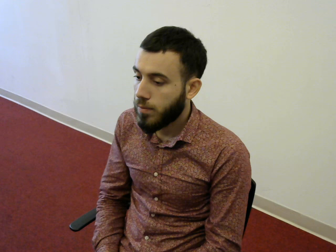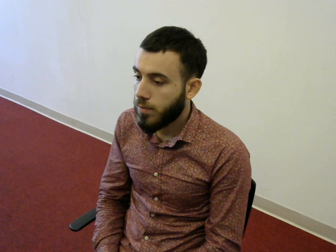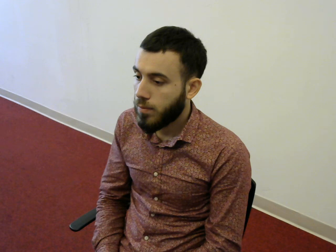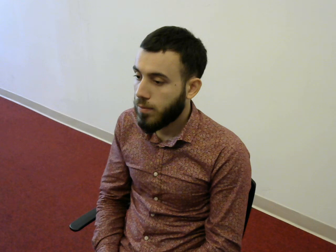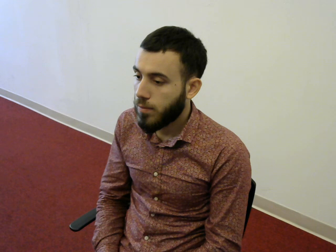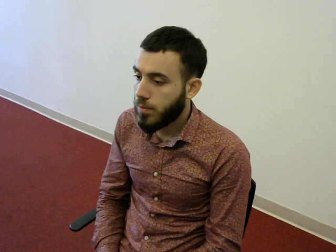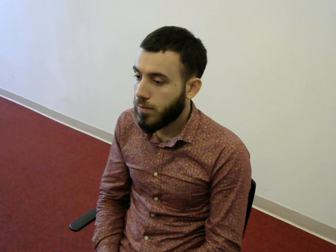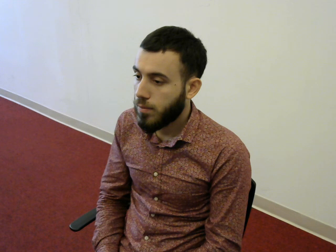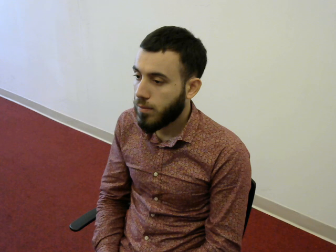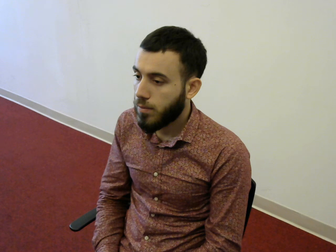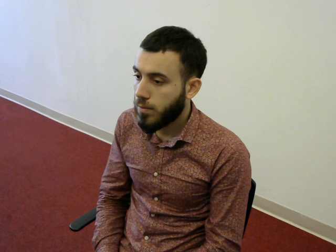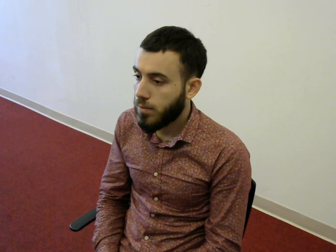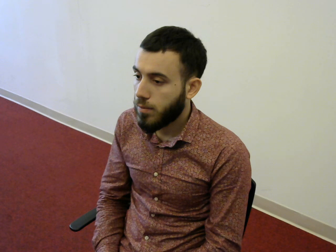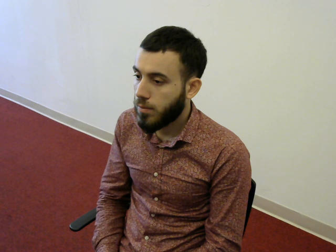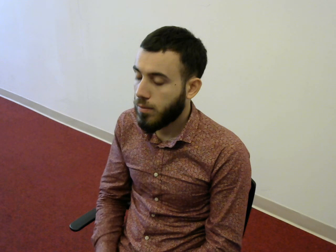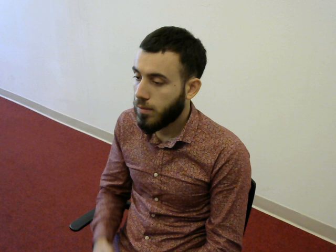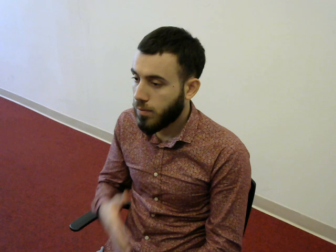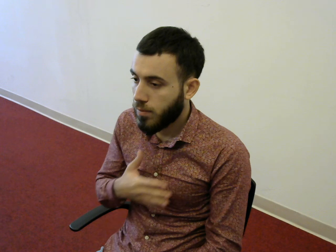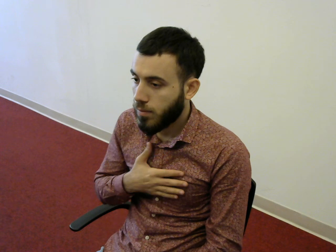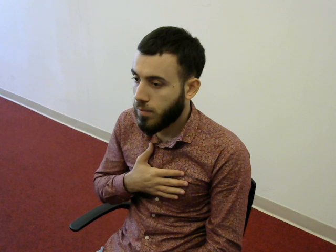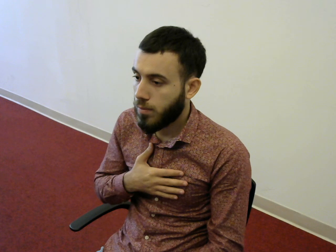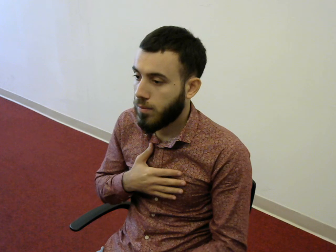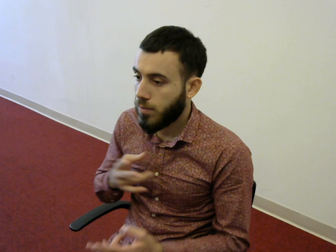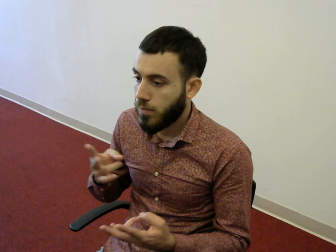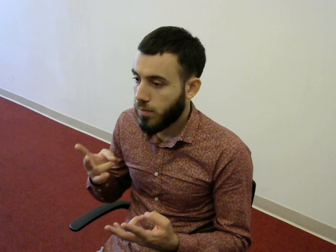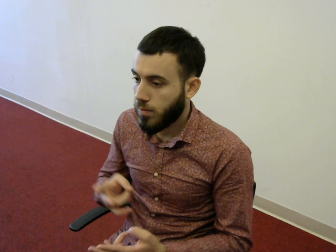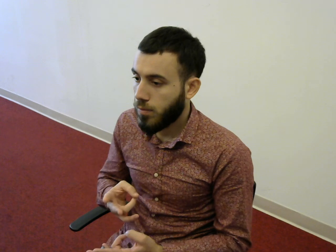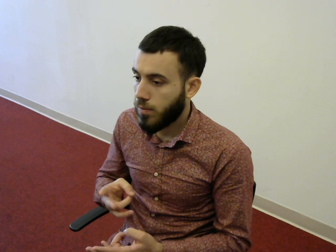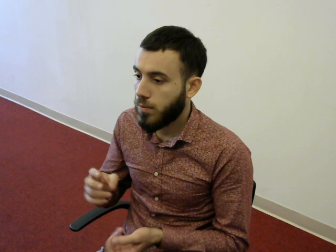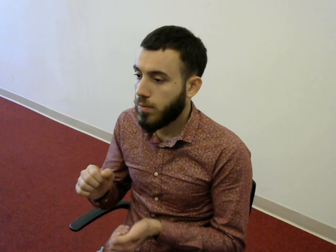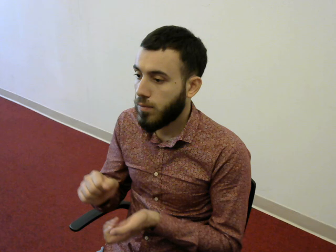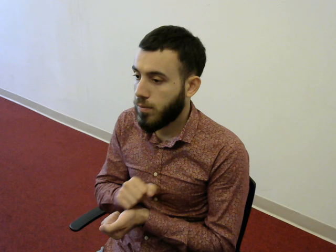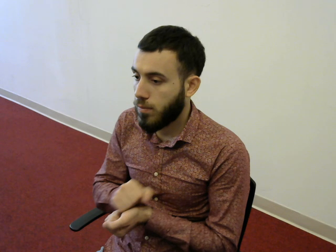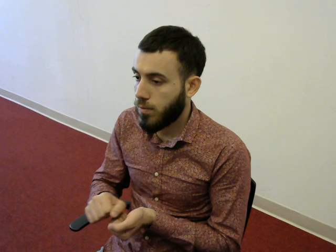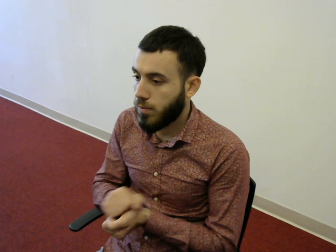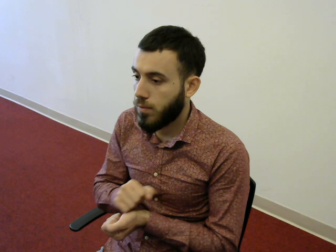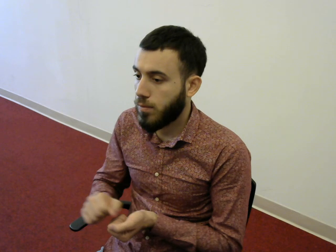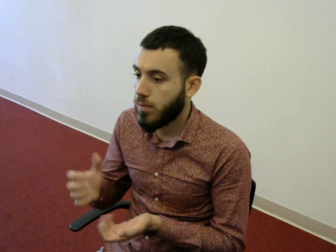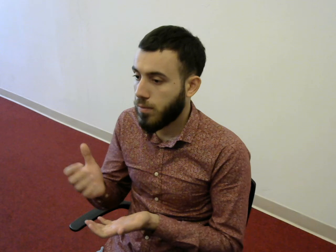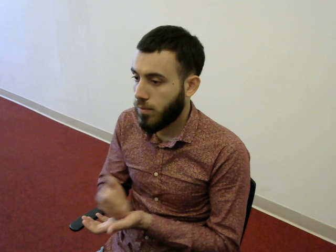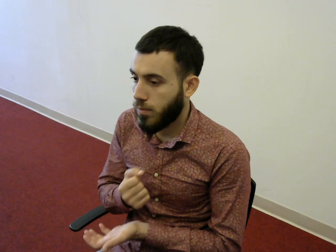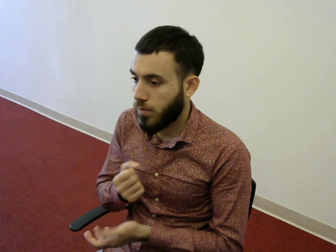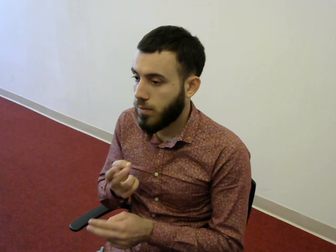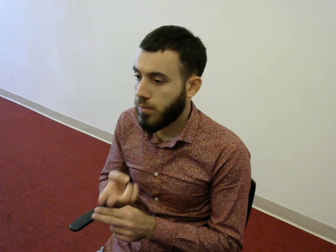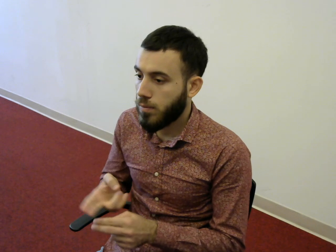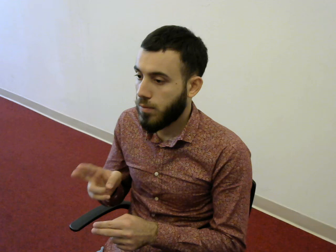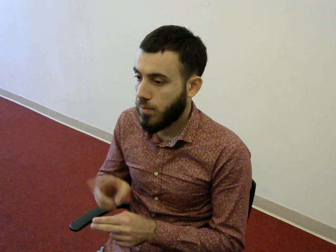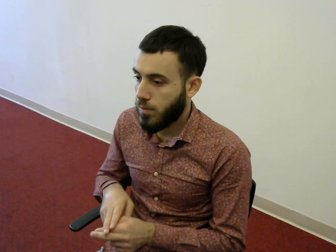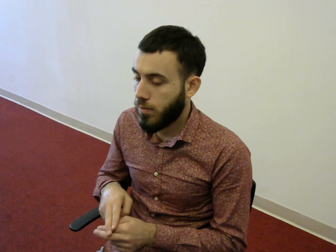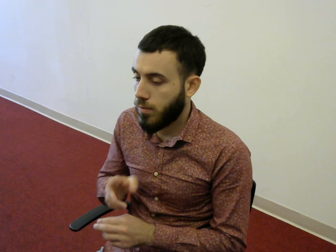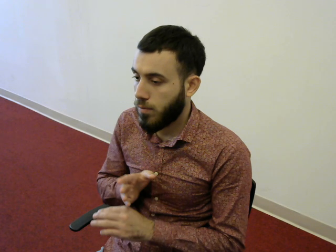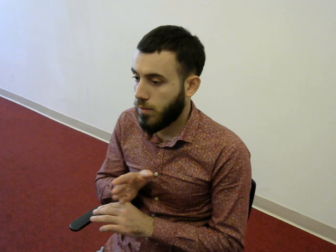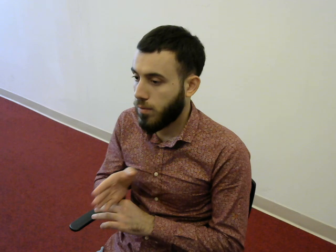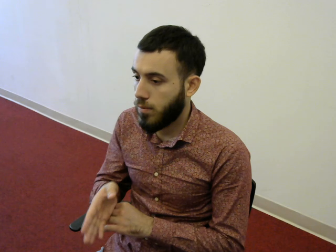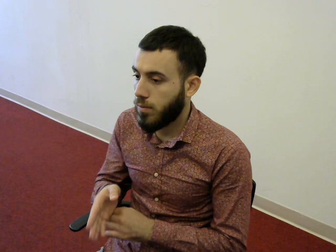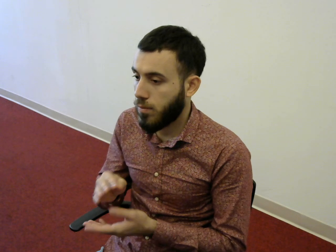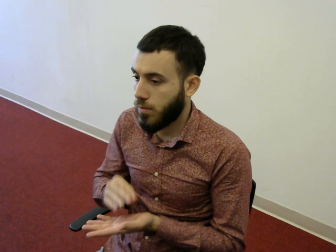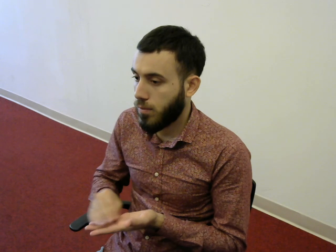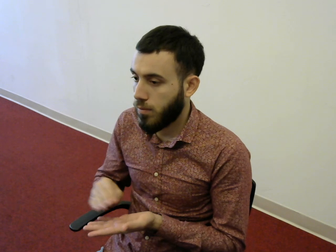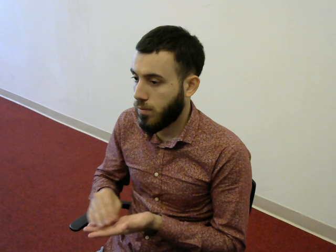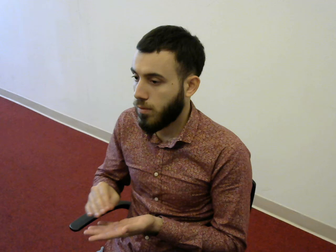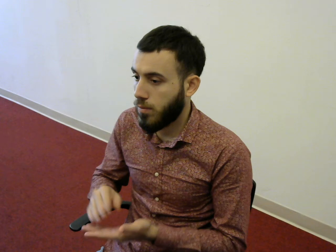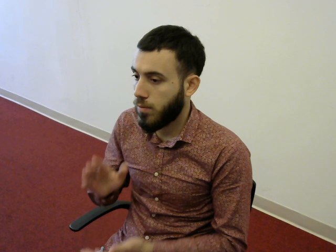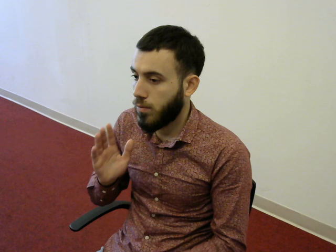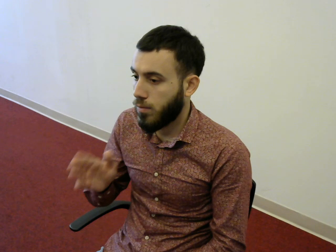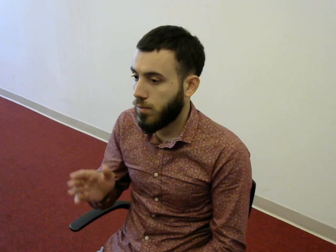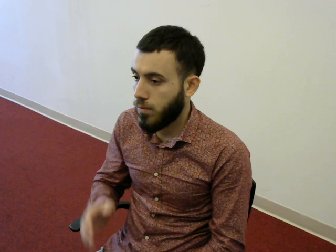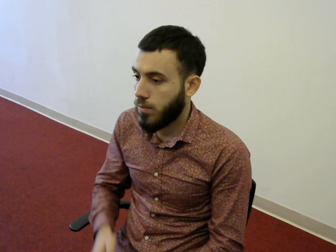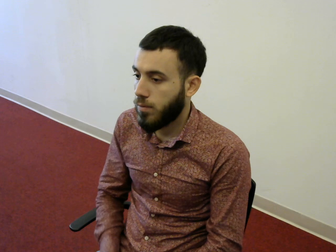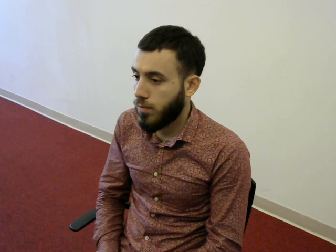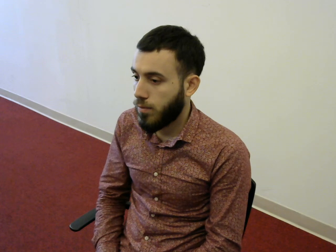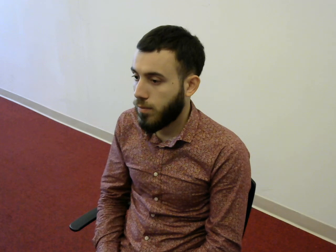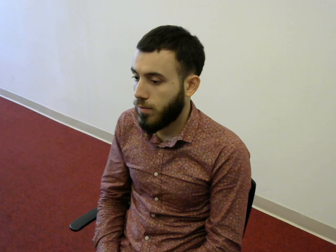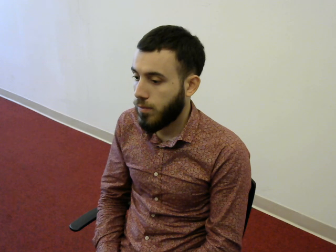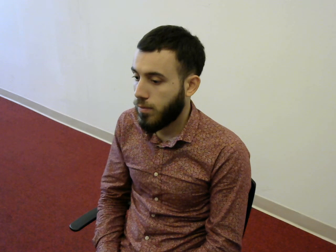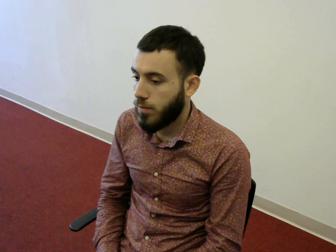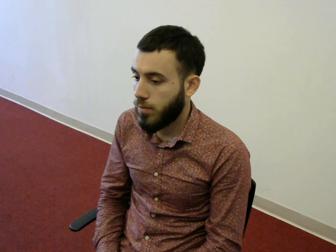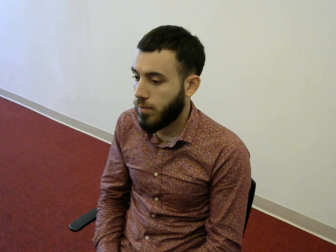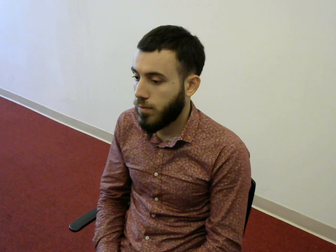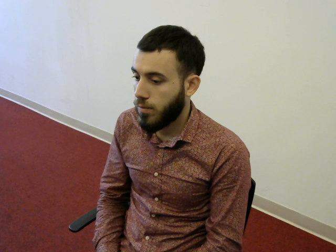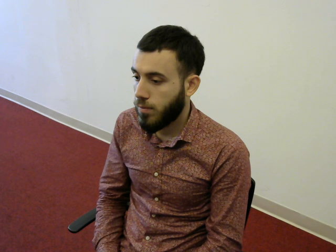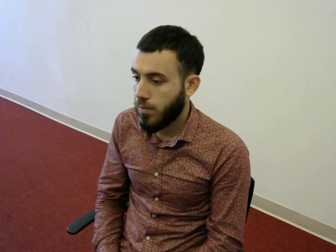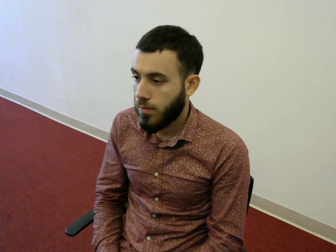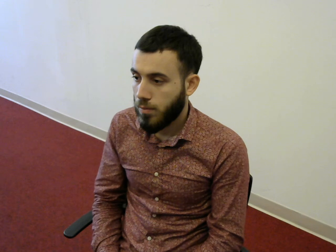Mən lazımlı kağızları tapmaq üçün müraciət yazacam